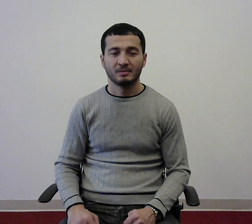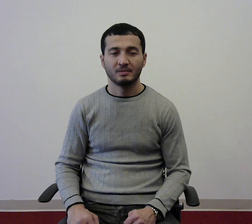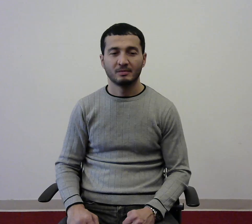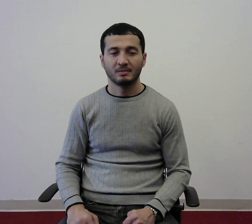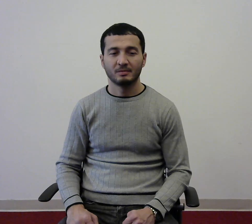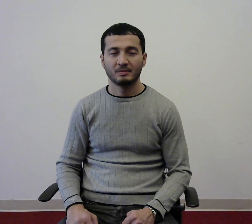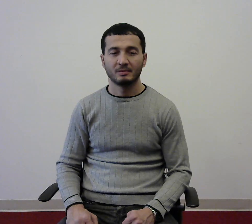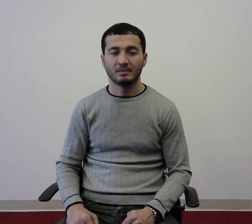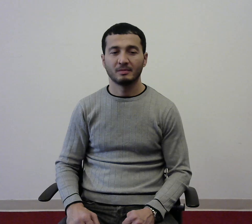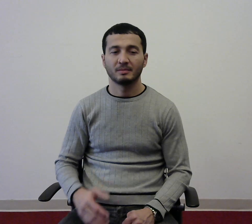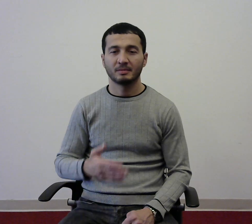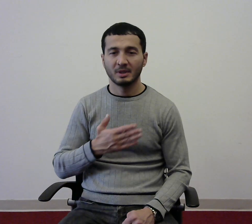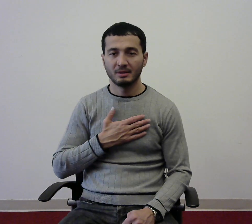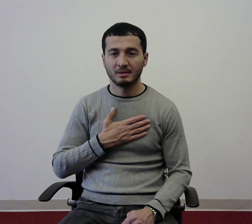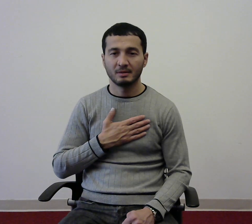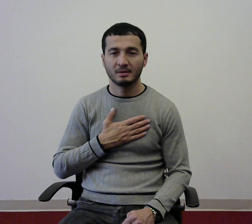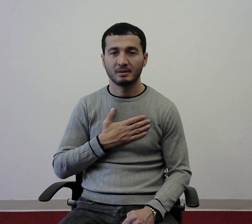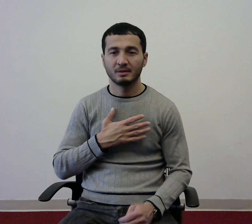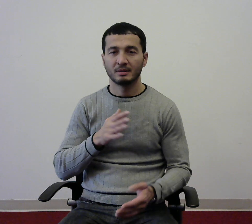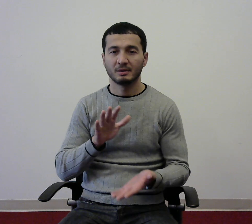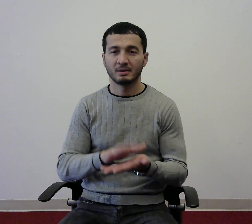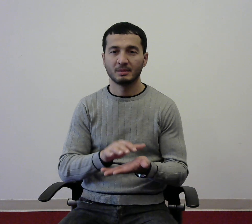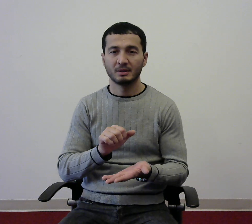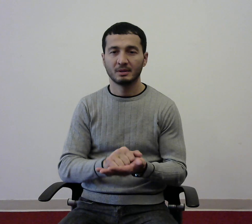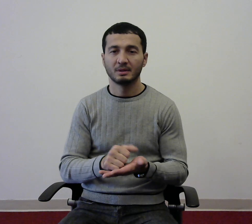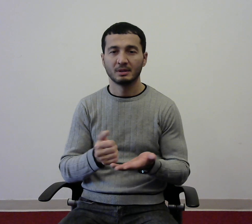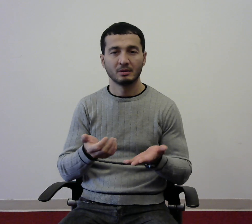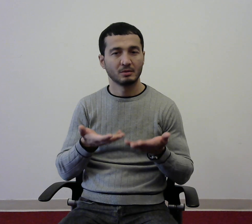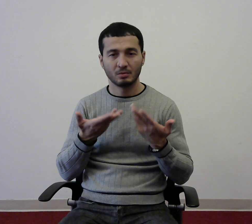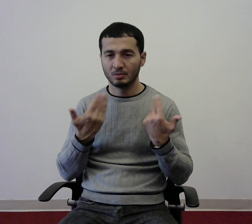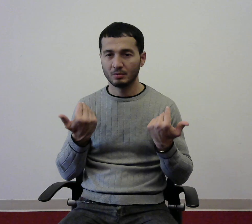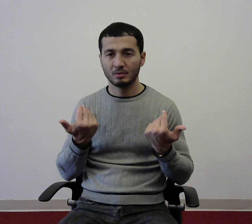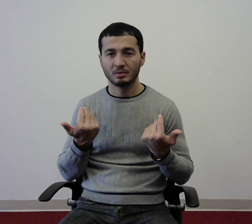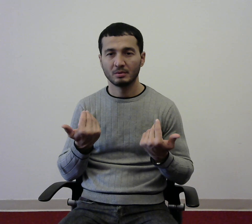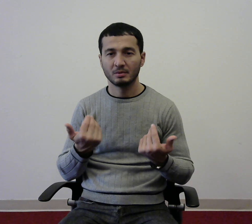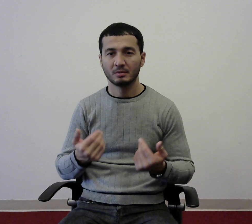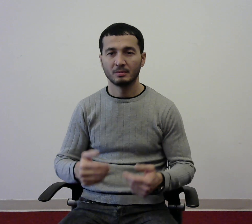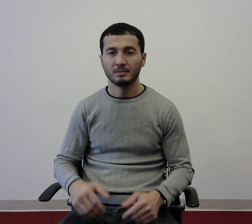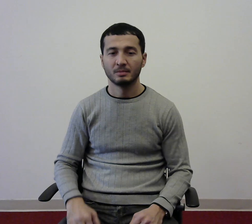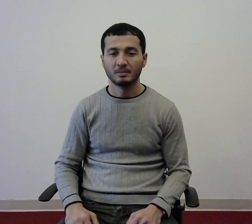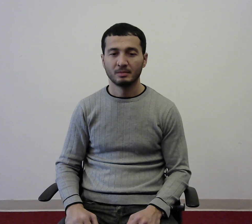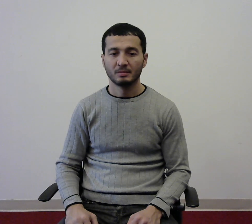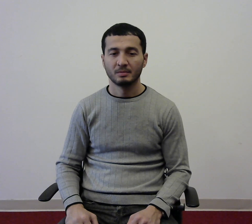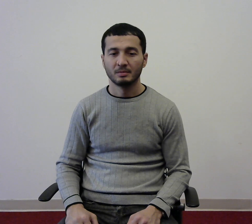Mənim ləqəbim yoxdur